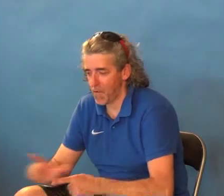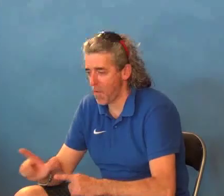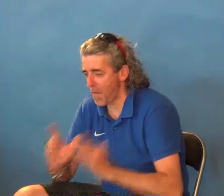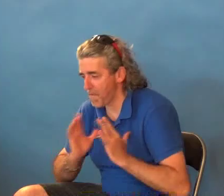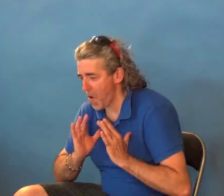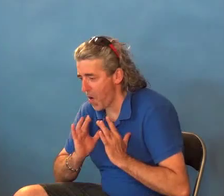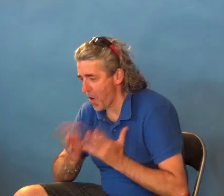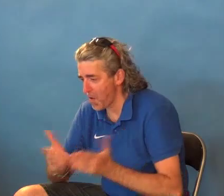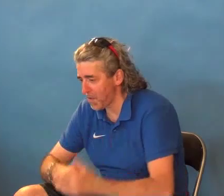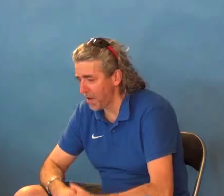O dwunastej jest wolne.